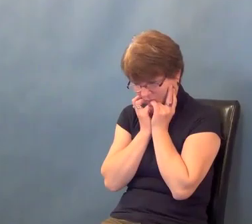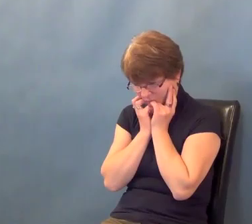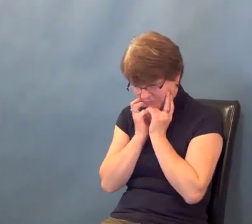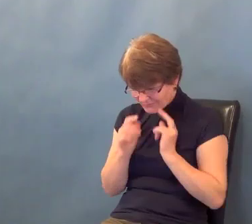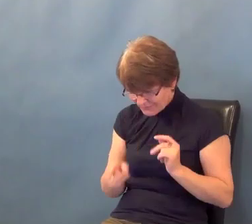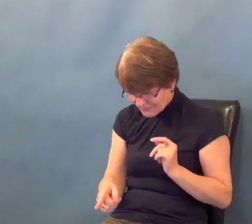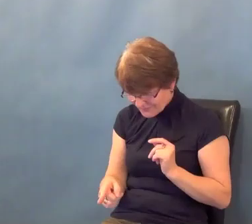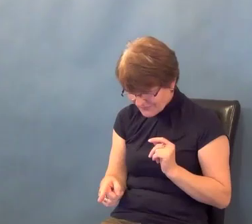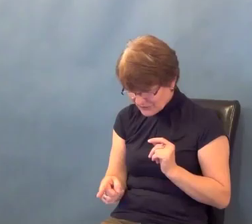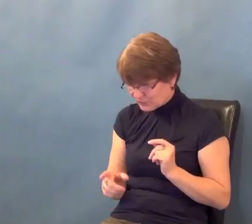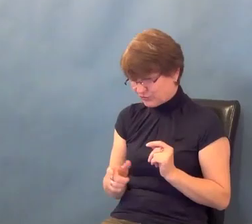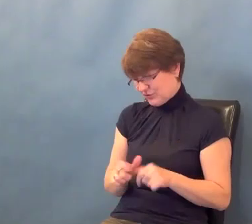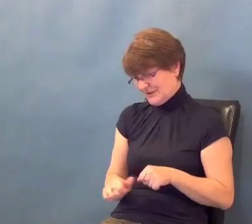To, co to jest?